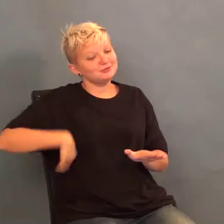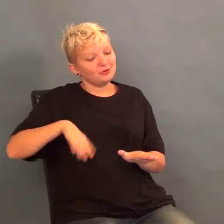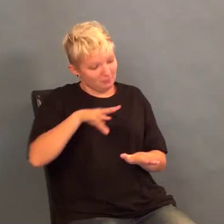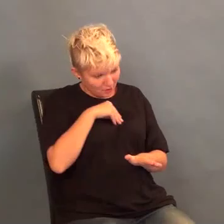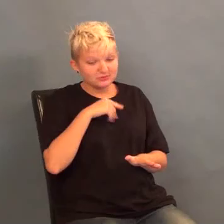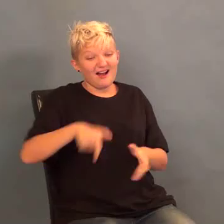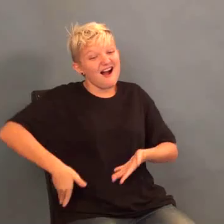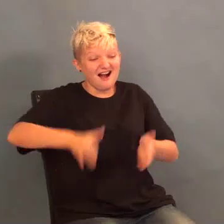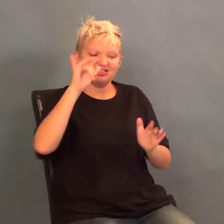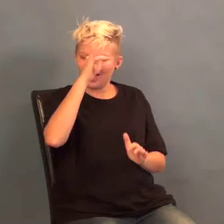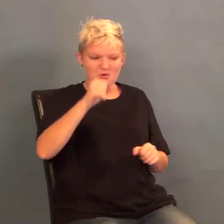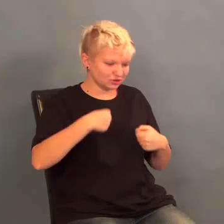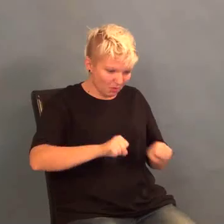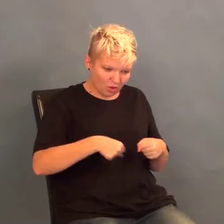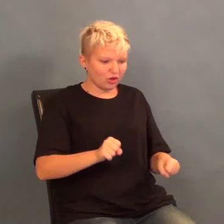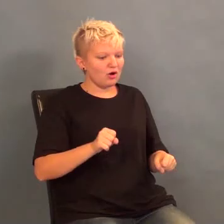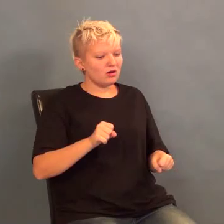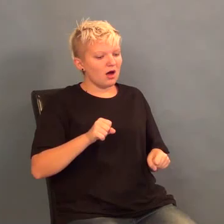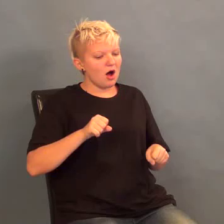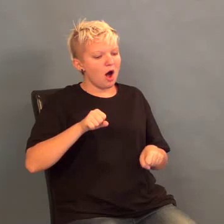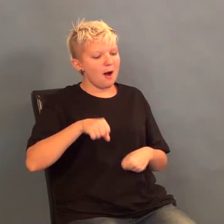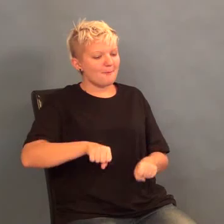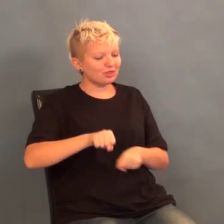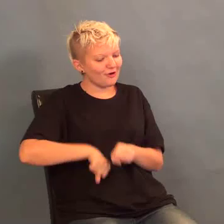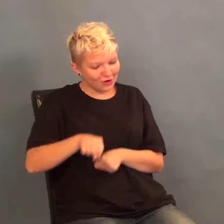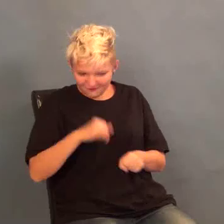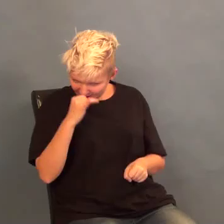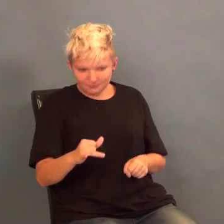Na tym chodniku nie jest dozwolona jazda na motorze, na motorowerze oraz na rowerze szosowym.